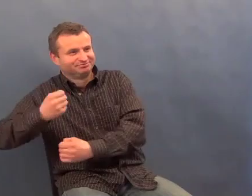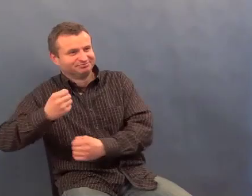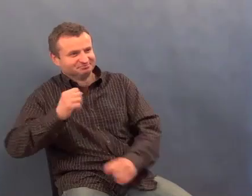Chyba.